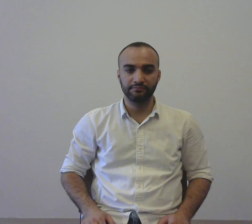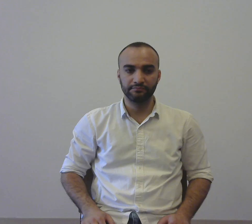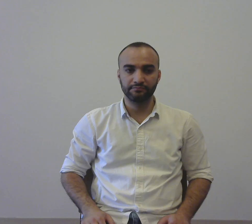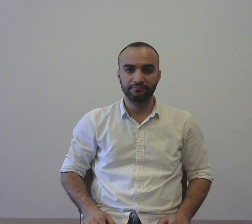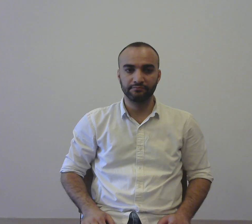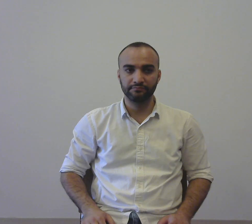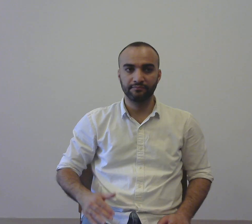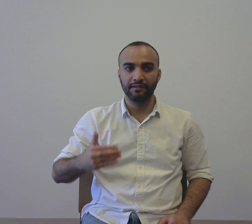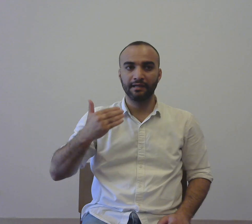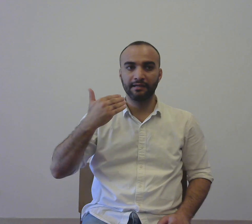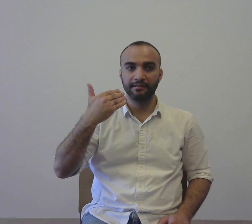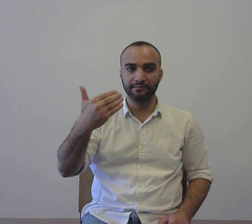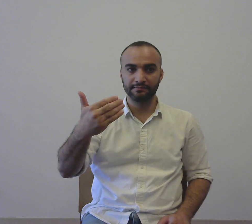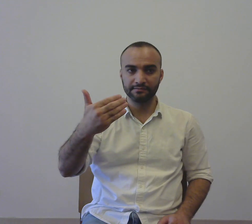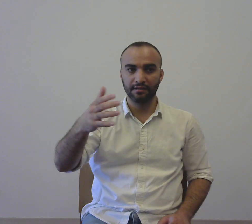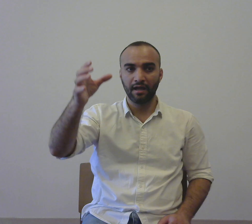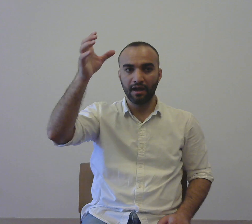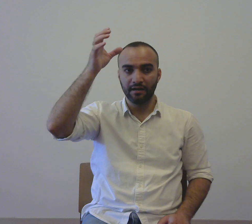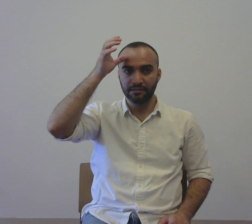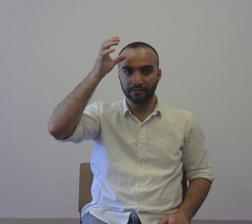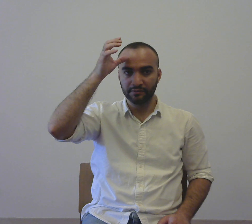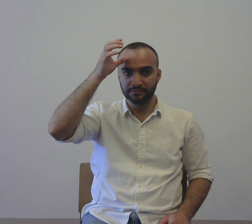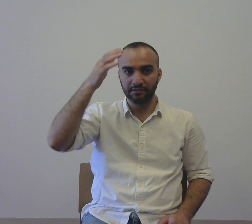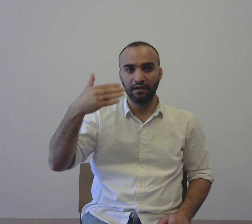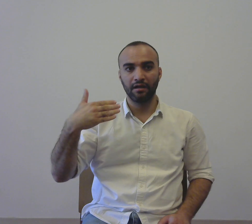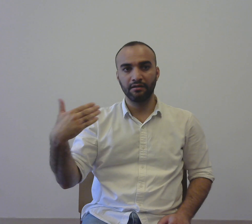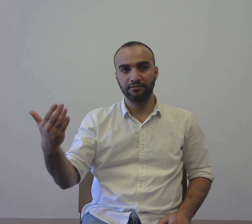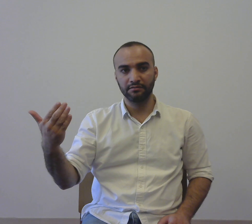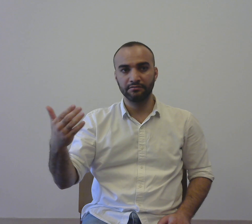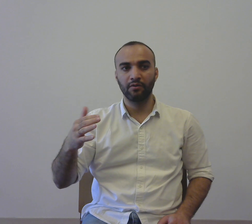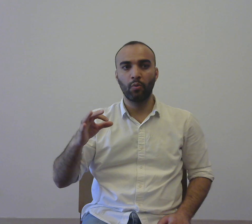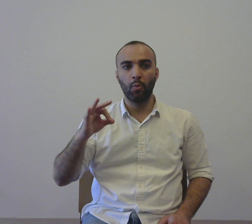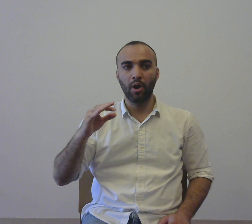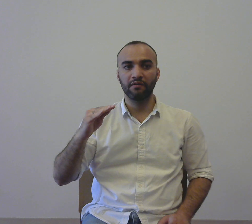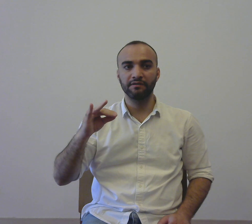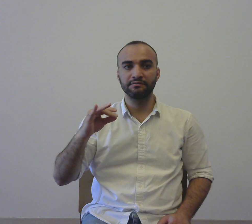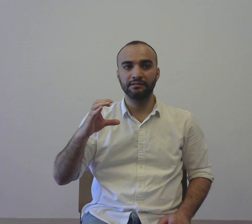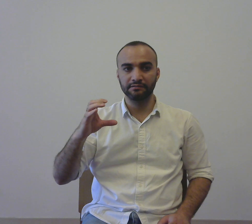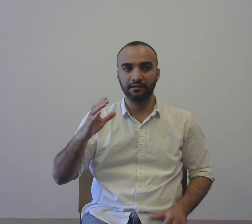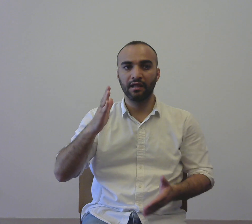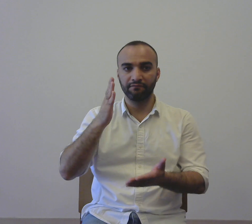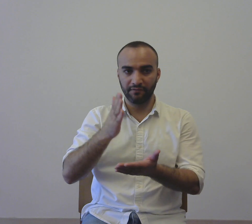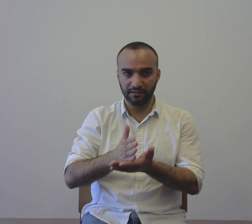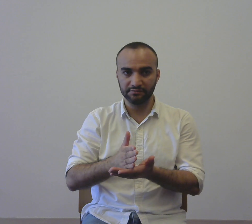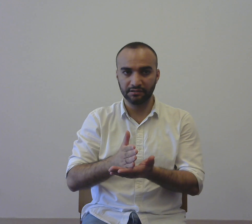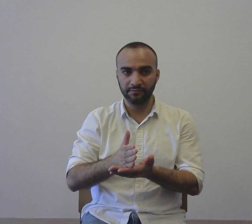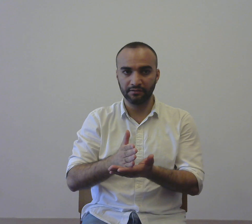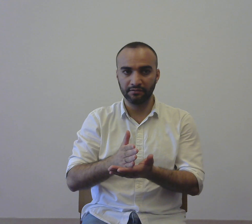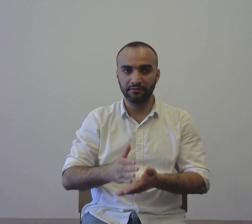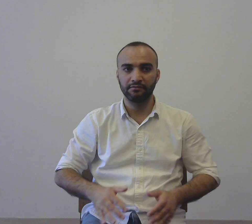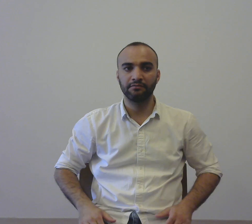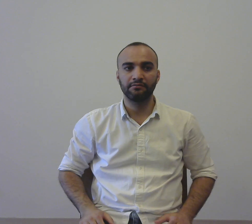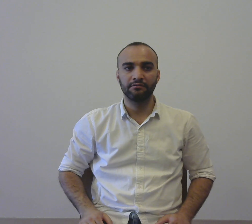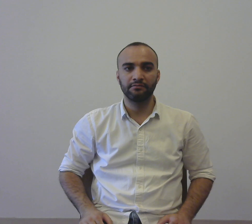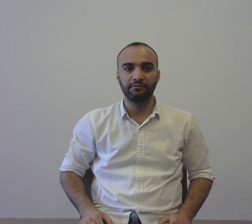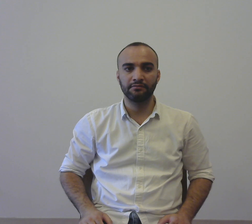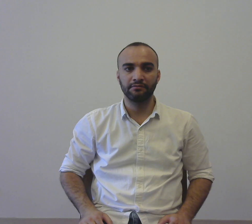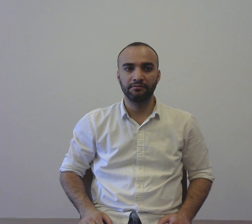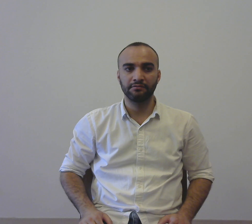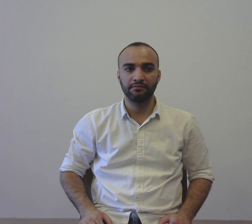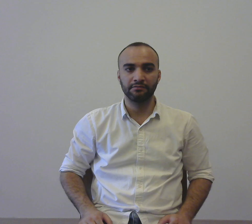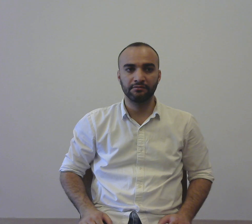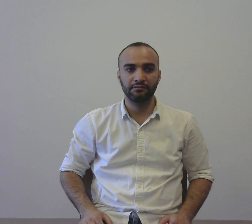Sizin Elmlər Akademiyası tərəfdə ofisiniz varmı?